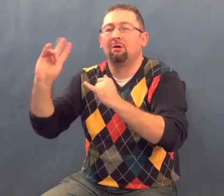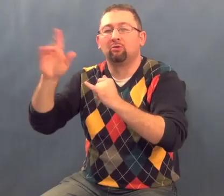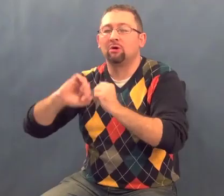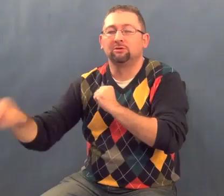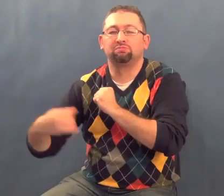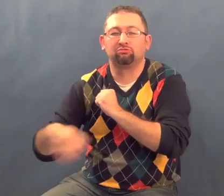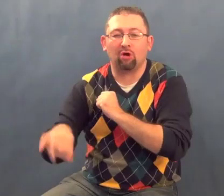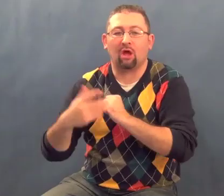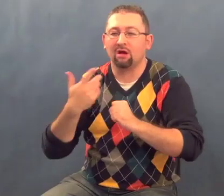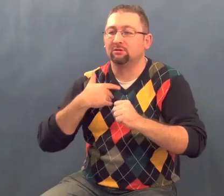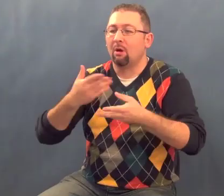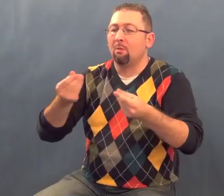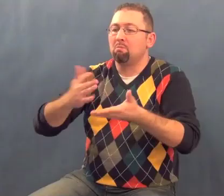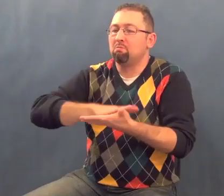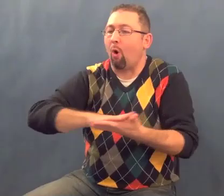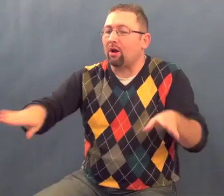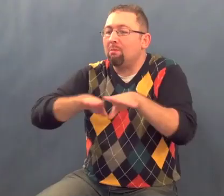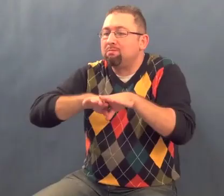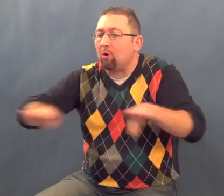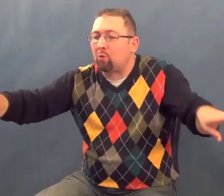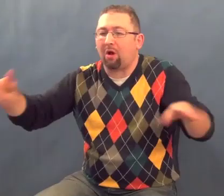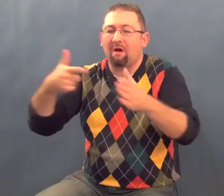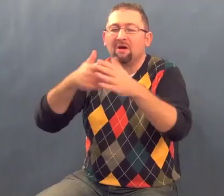Jeżeli ktoś sprząta to podłoga jest mokra.